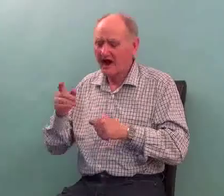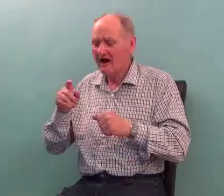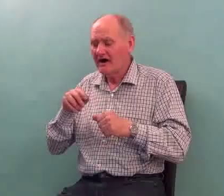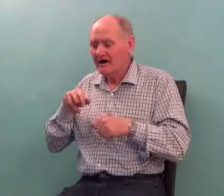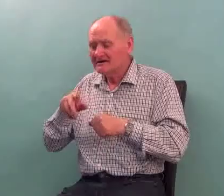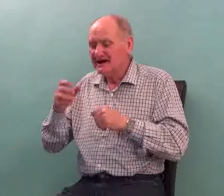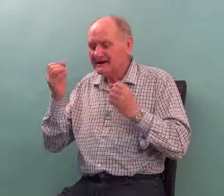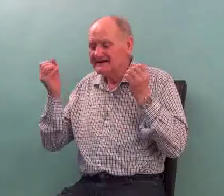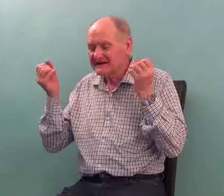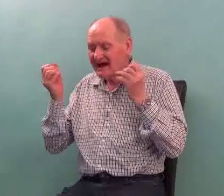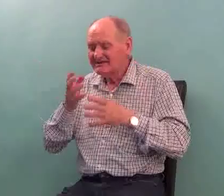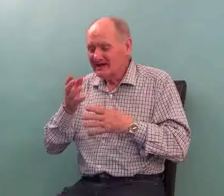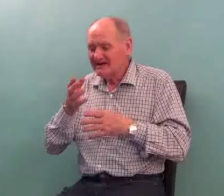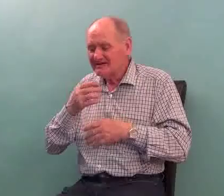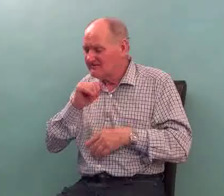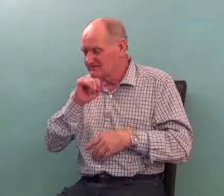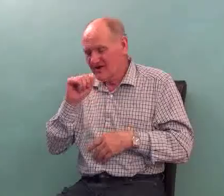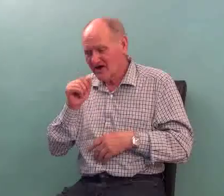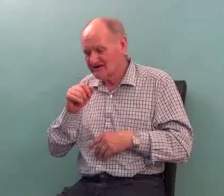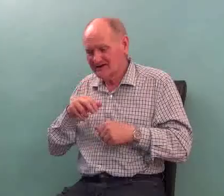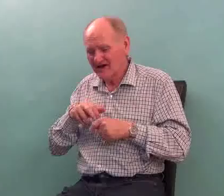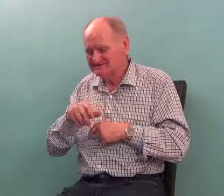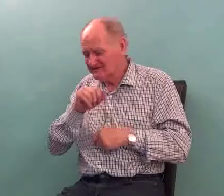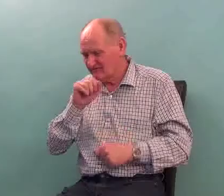Wcale nie chodzę do kina.